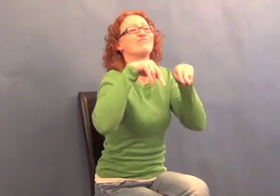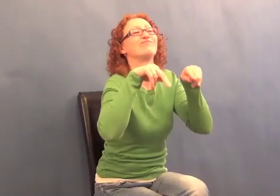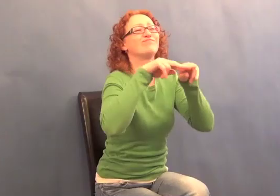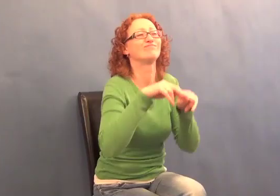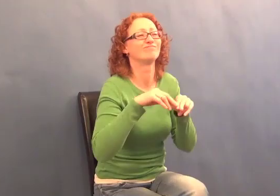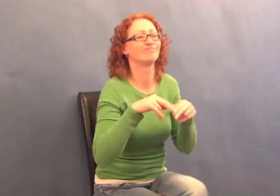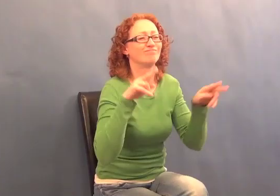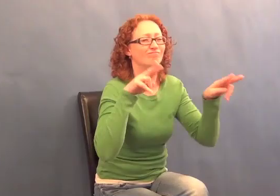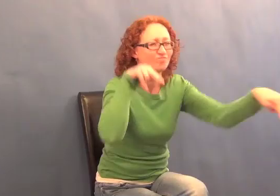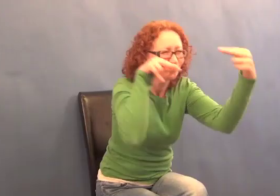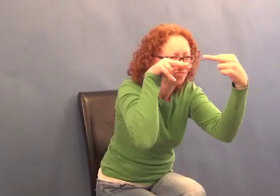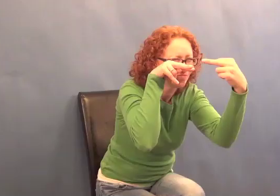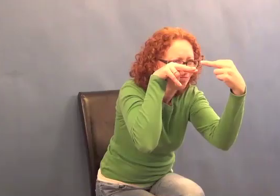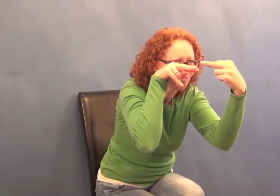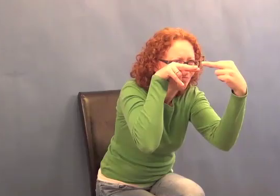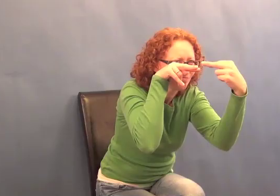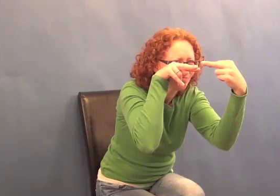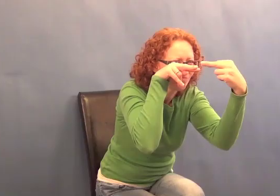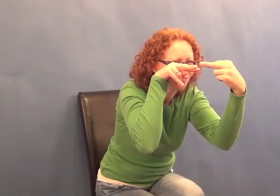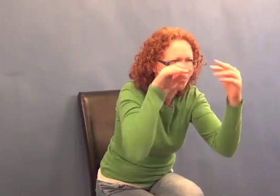Kot siada przy akwarium. On i ryba spoglądają sobie w oczy przez szkło.